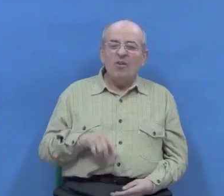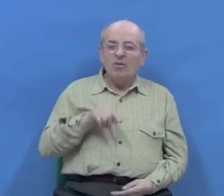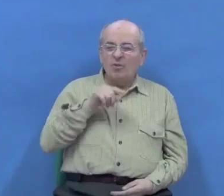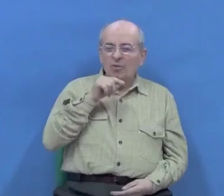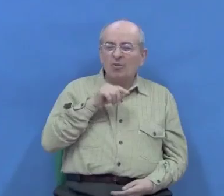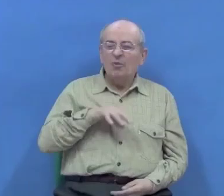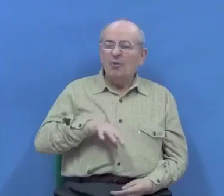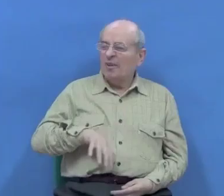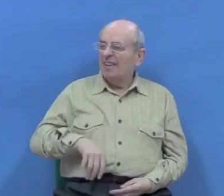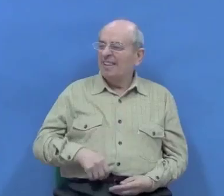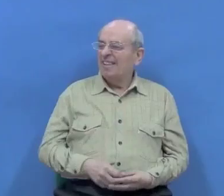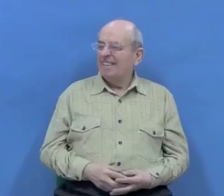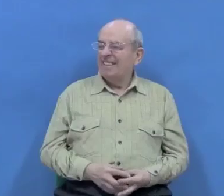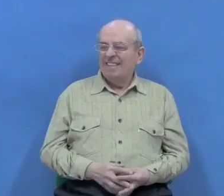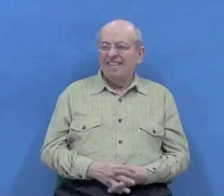Ptak ukradł.